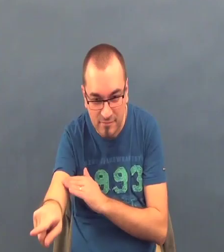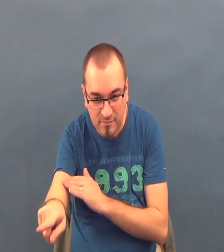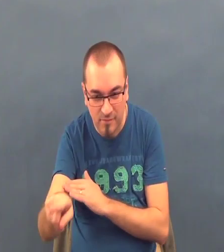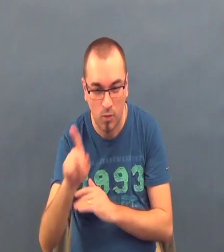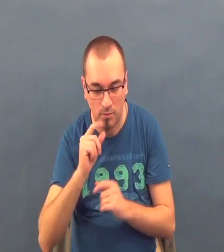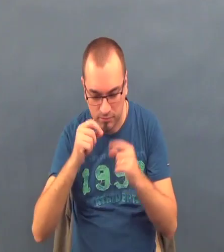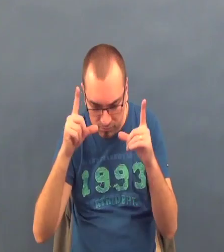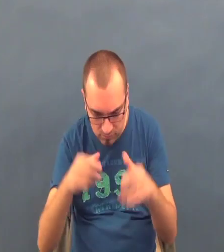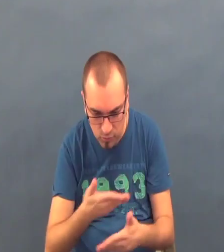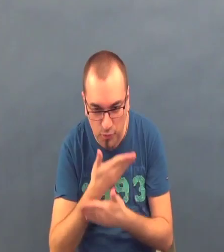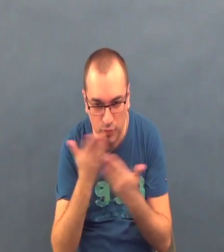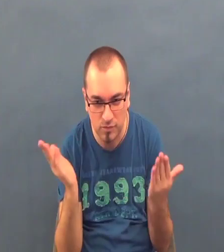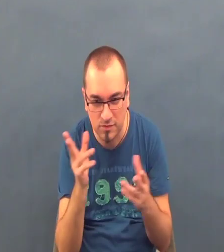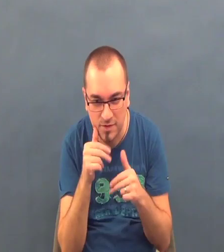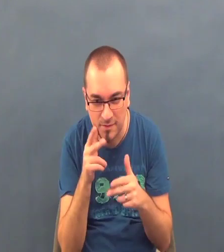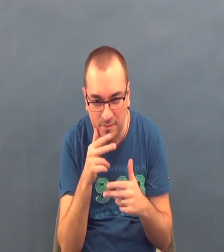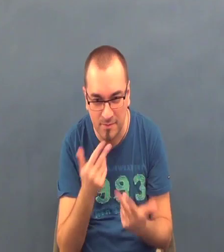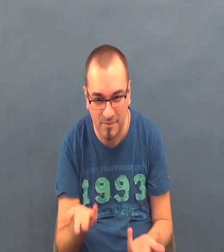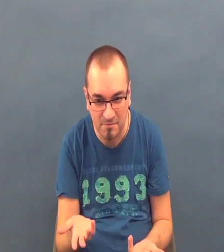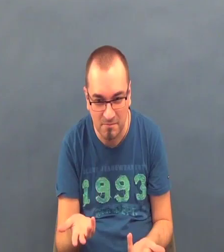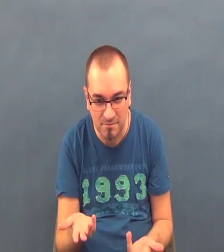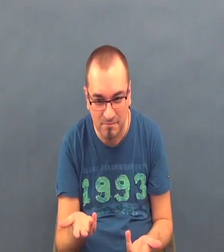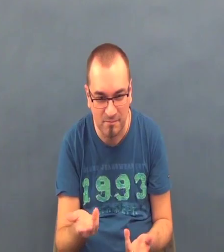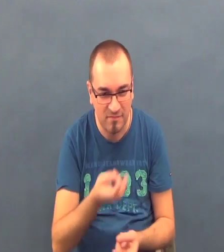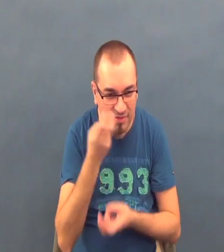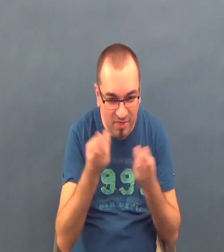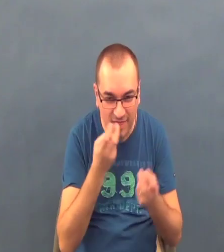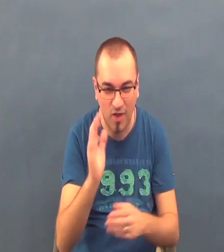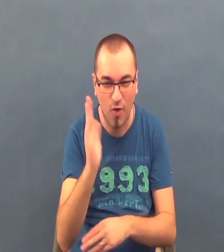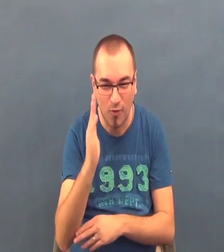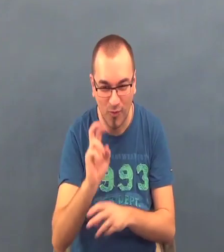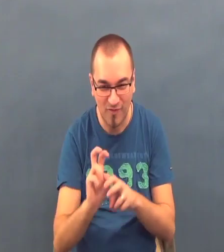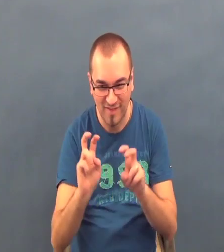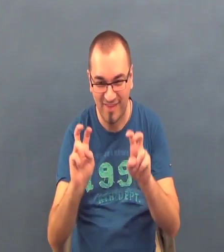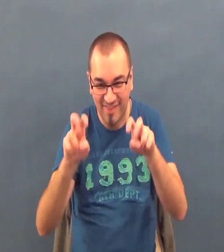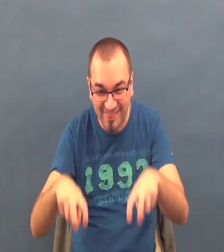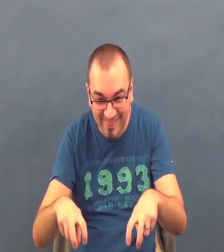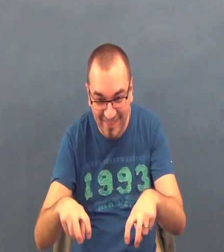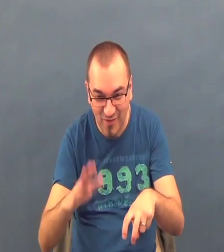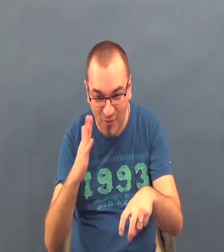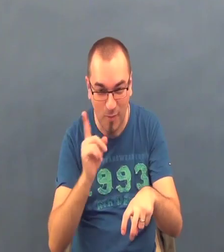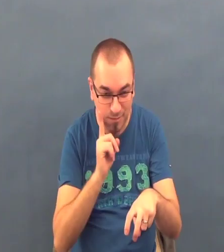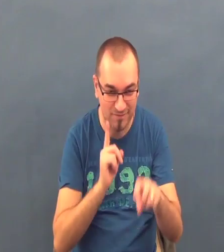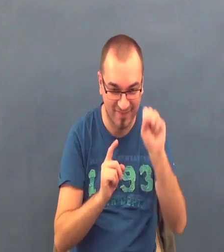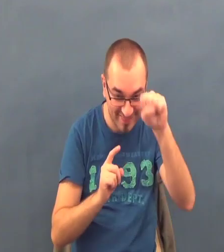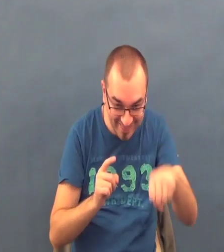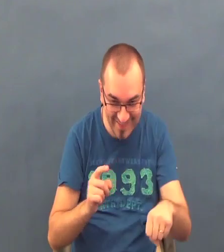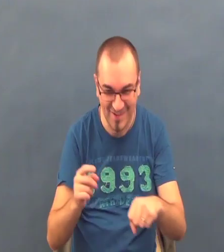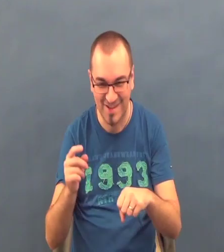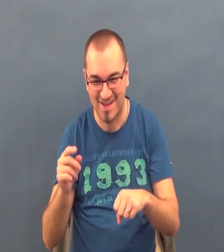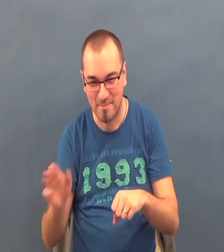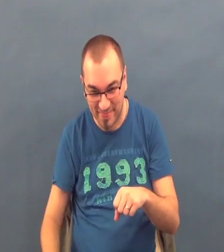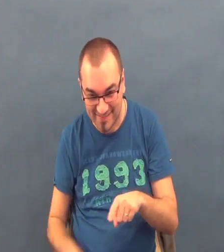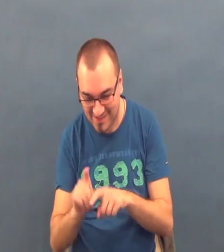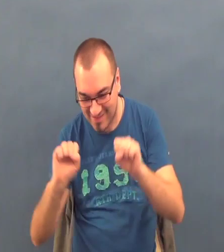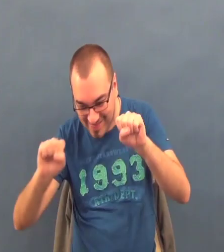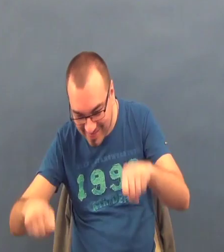Chłopiec obudził się i zobaczył, że nie ma żaby. Szuka jej. Wygląda przez okno, z jednej strony chłopiec, z drugiej pies.